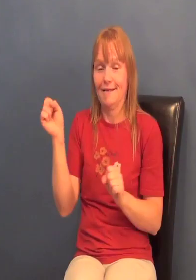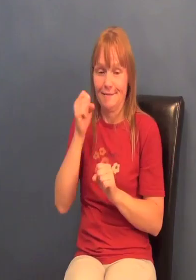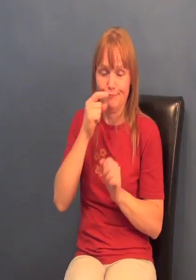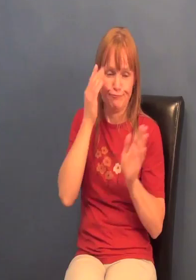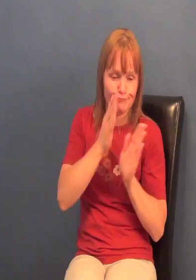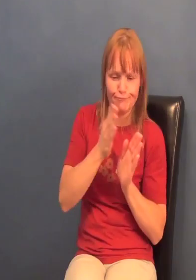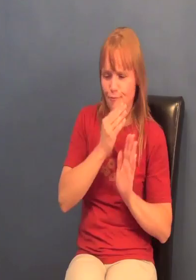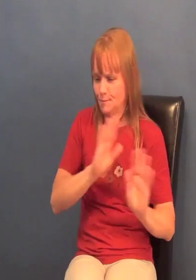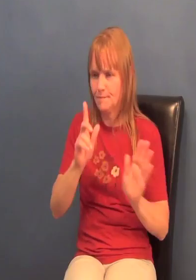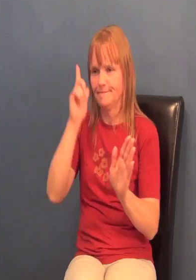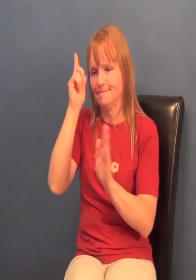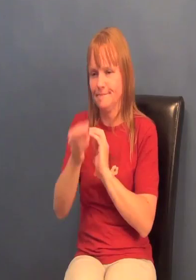Myje zęby, przygotowuje się, następnie schodzi na dół.